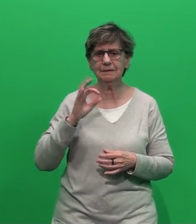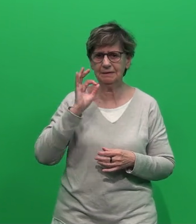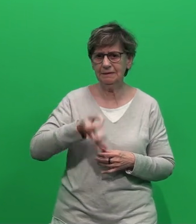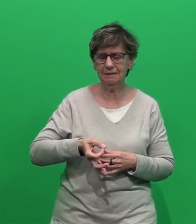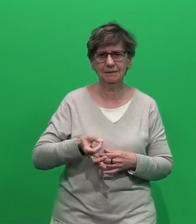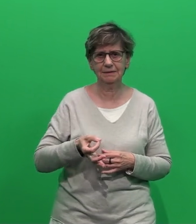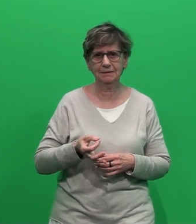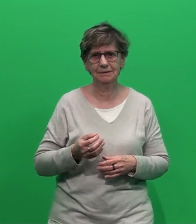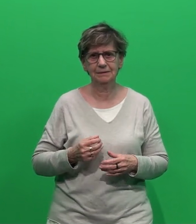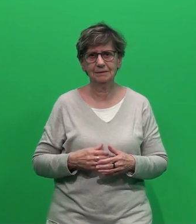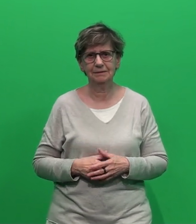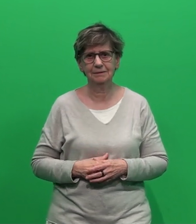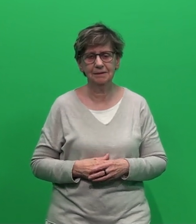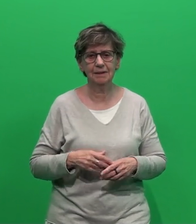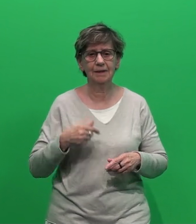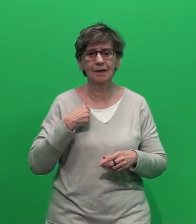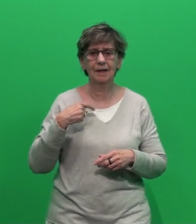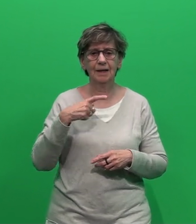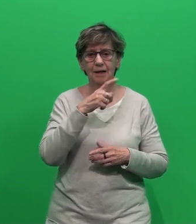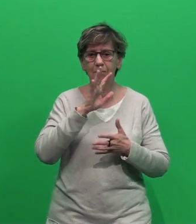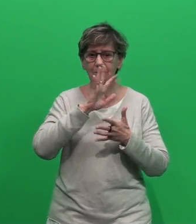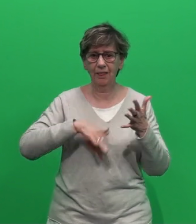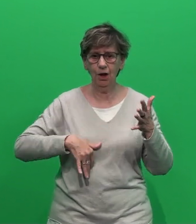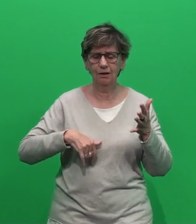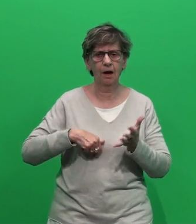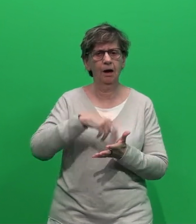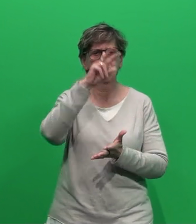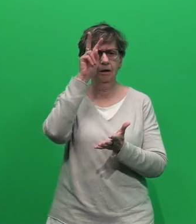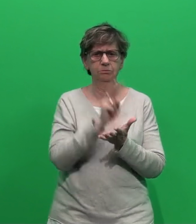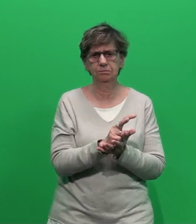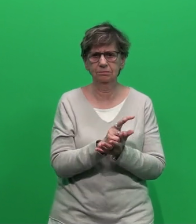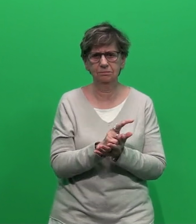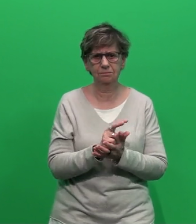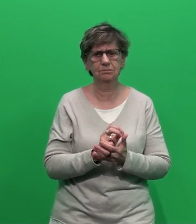Sí, vaig relliscar i vaig caura a Barcelona.